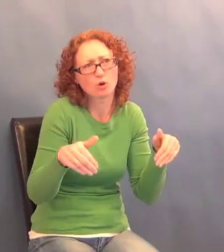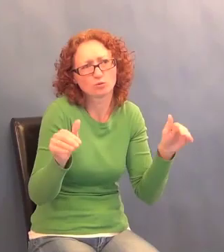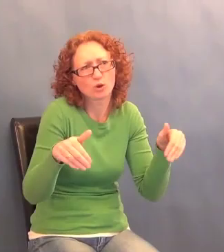Można.